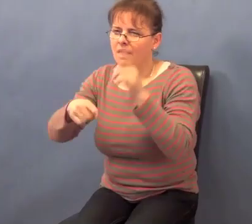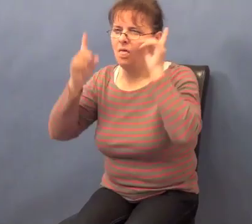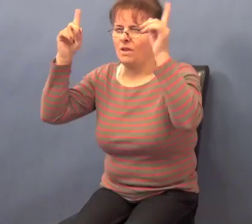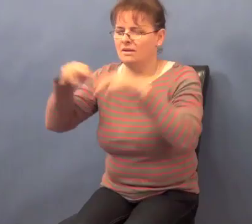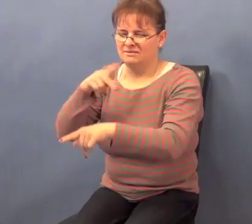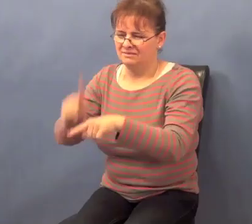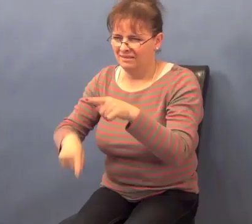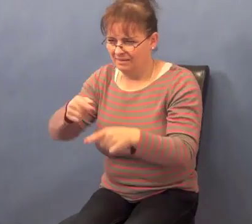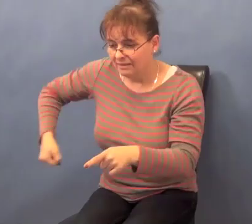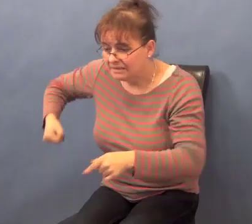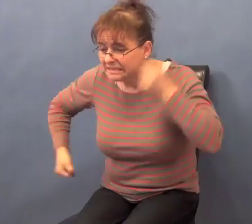Źle mówisz, że to jest ostrzeganie.